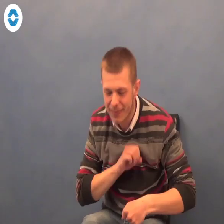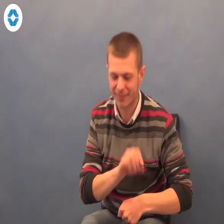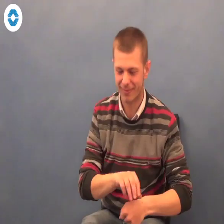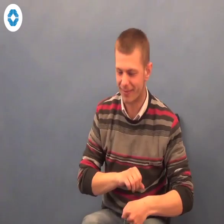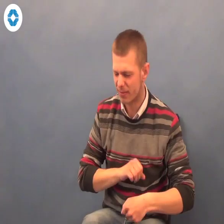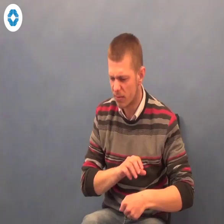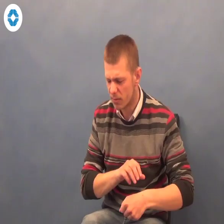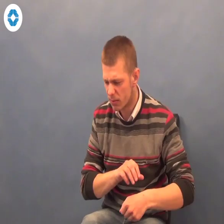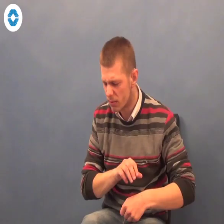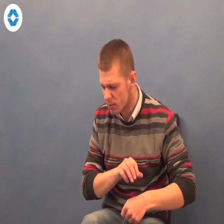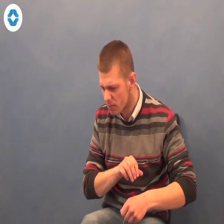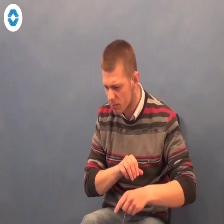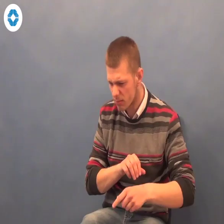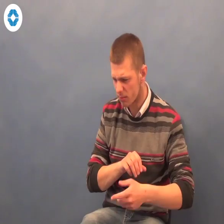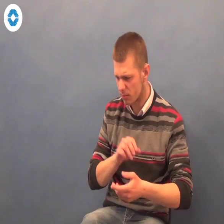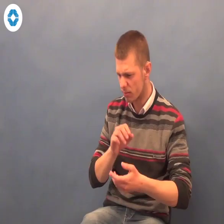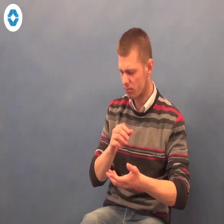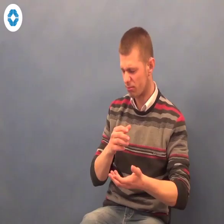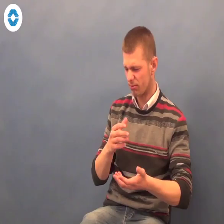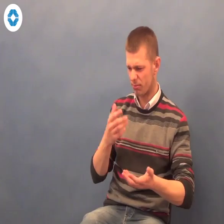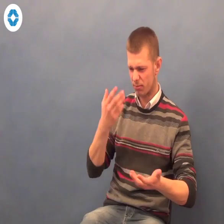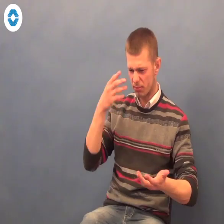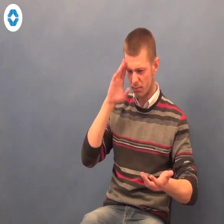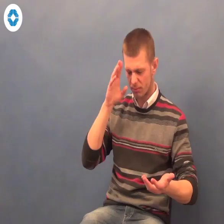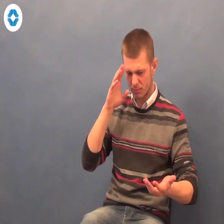Podczas wrzucania zauważa, że coś jest nie tak. Nie pamięta co.